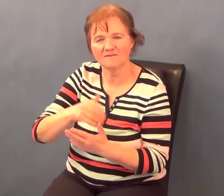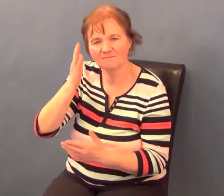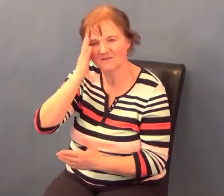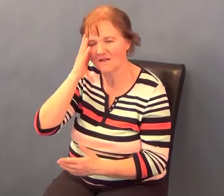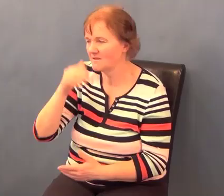Mieszkanie.